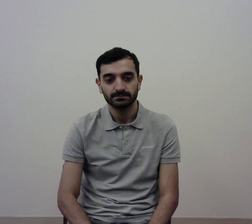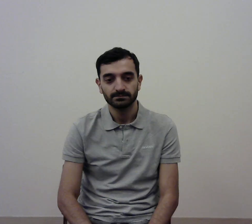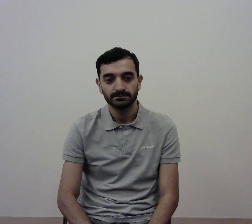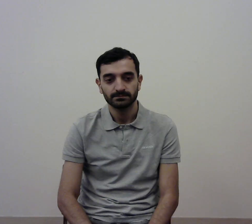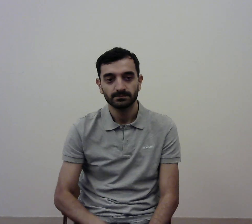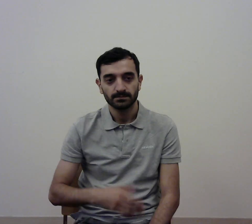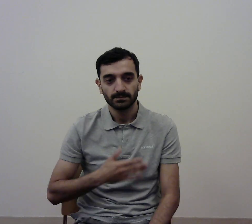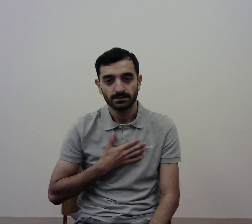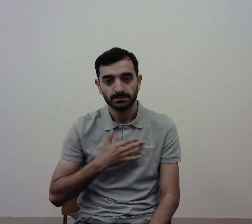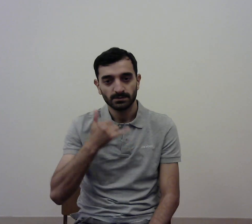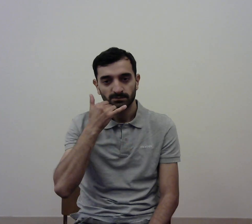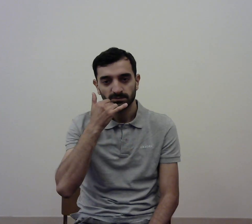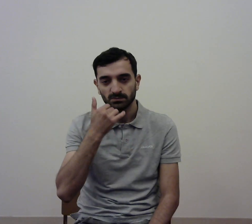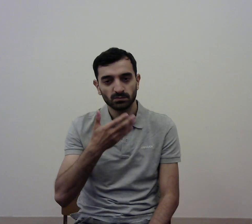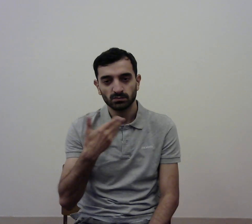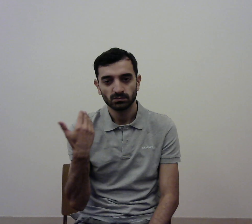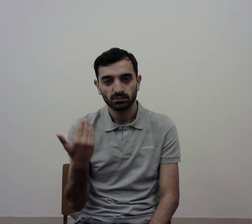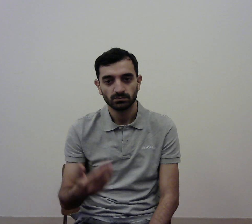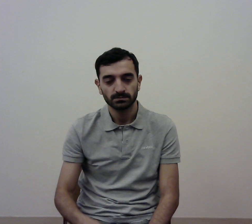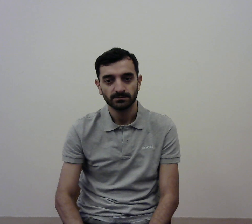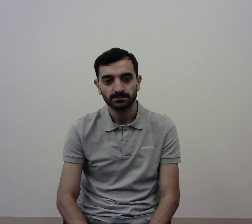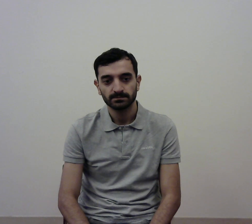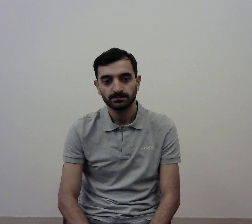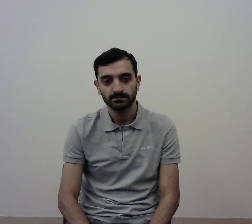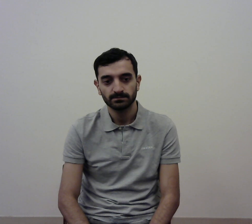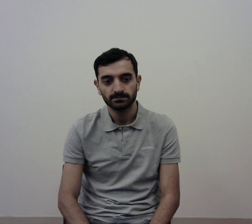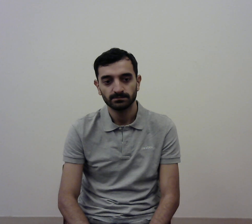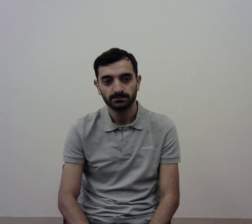Mənim telefonum yoxdur